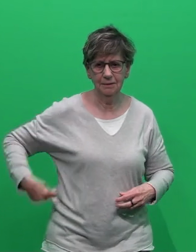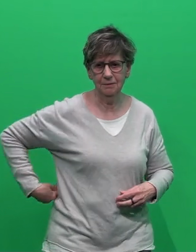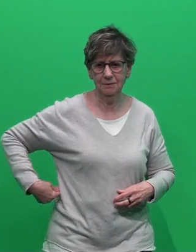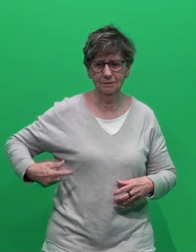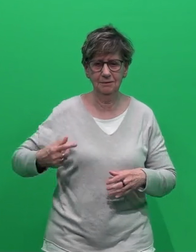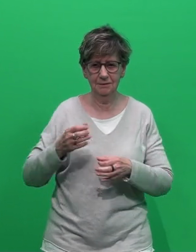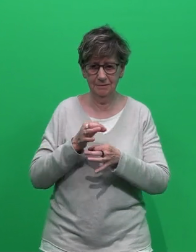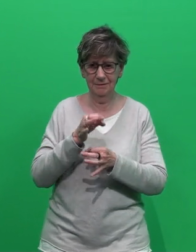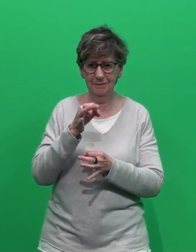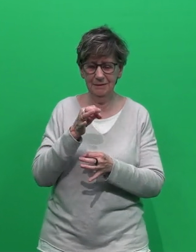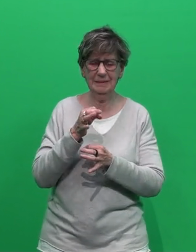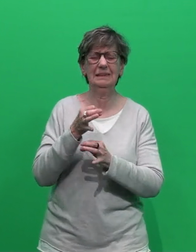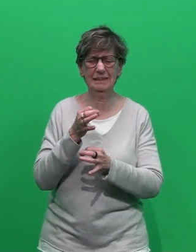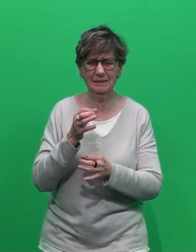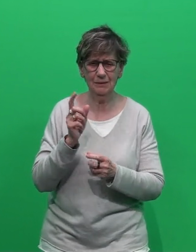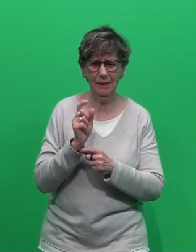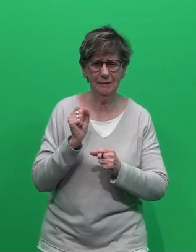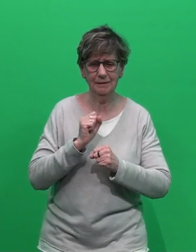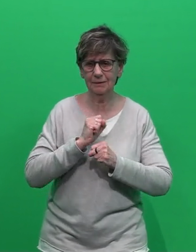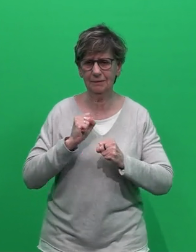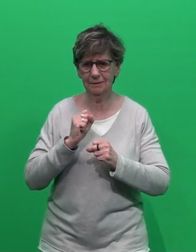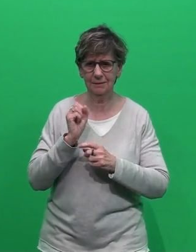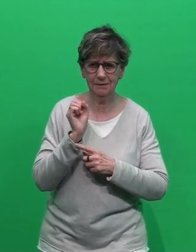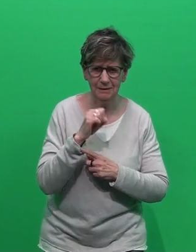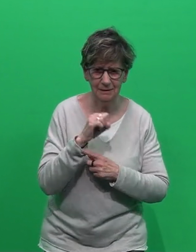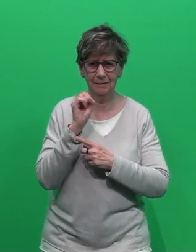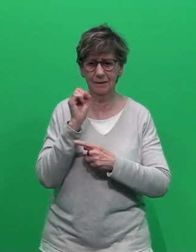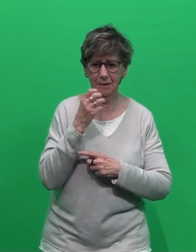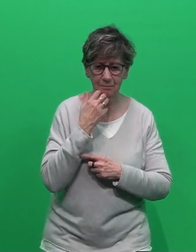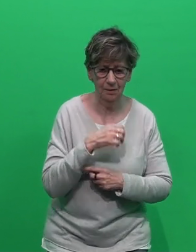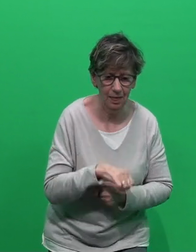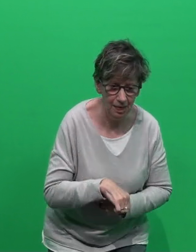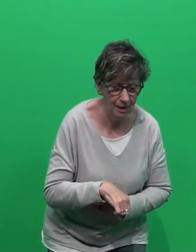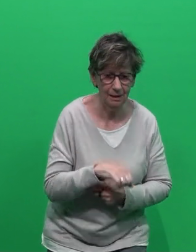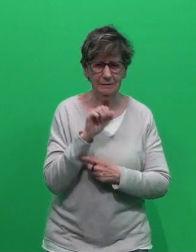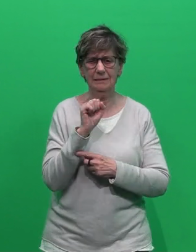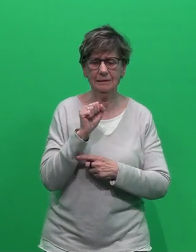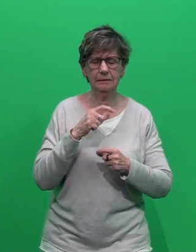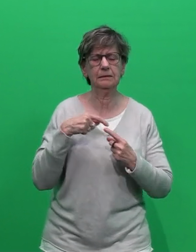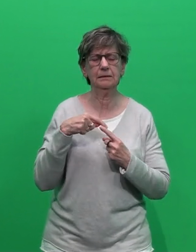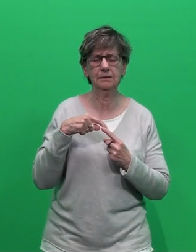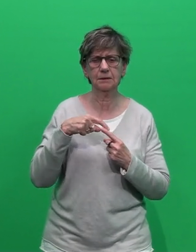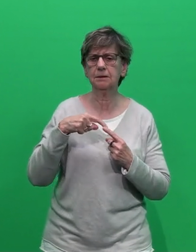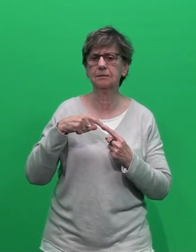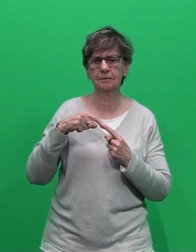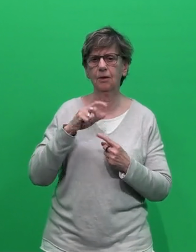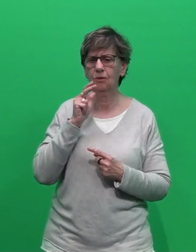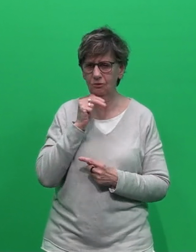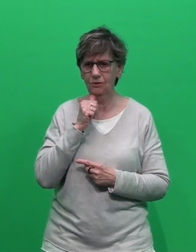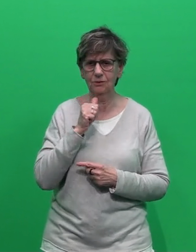A la zona de les lumbars, la columna va moure's i em va fer com un crac, vaig fer el moviment de baixar el cap endavant i quanem vaig incorporar vaig sentir aquest moviment a la columna, em fa mal.